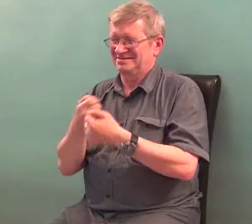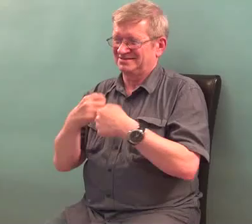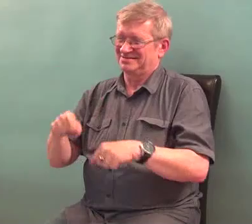Muszę...